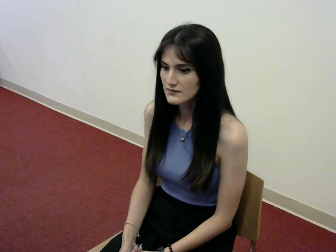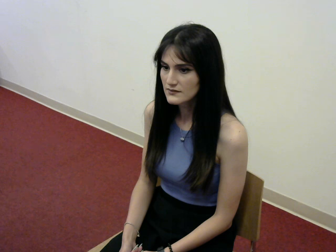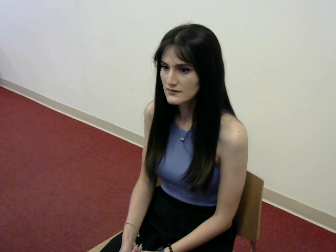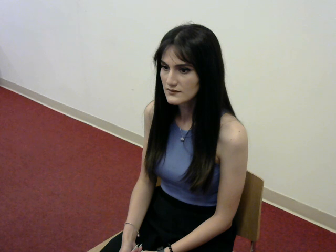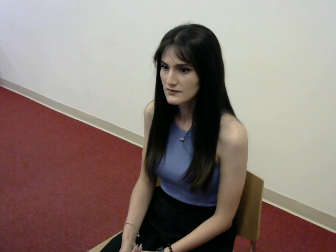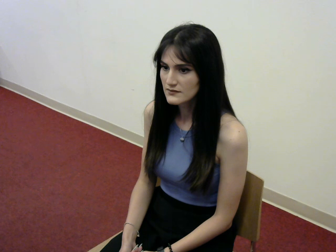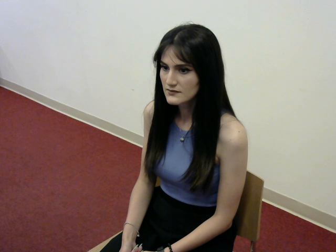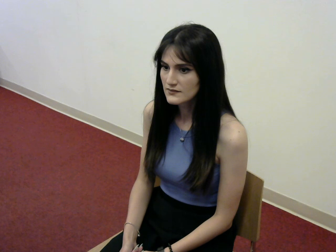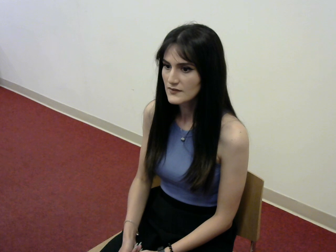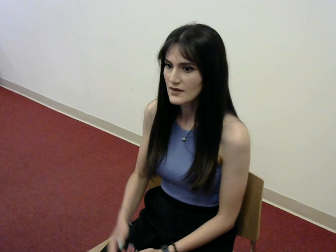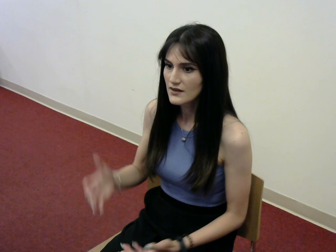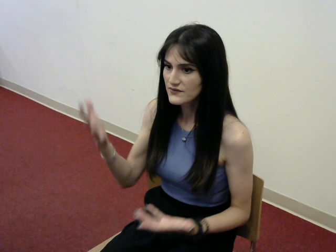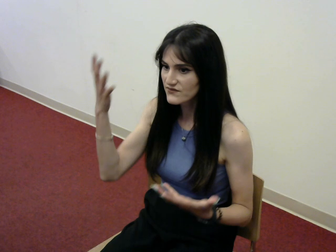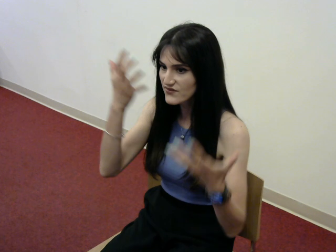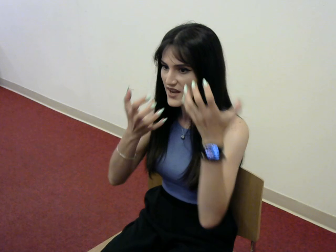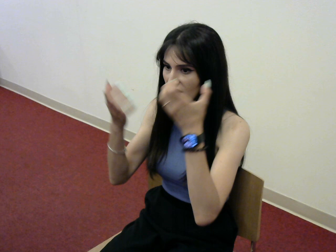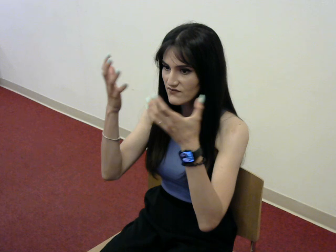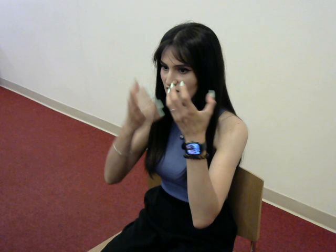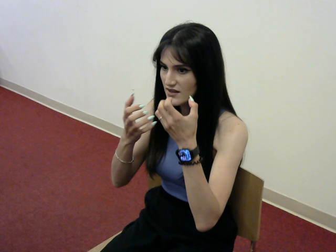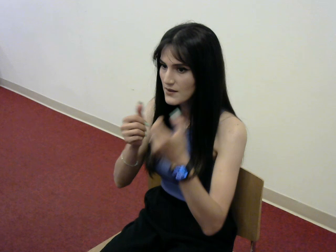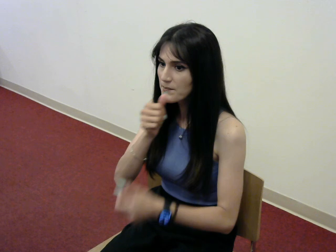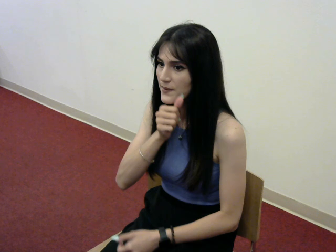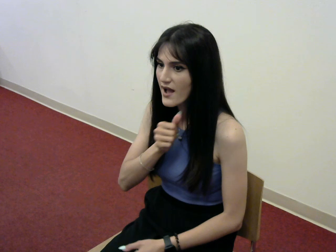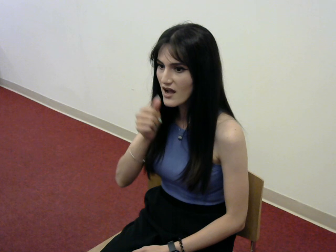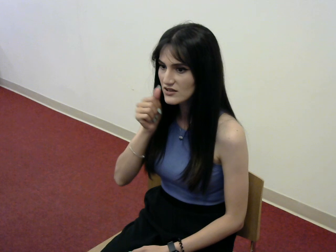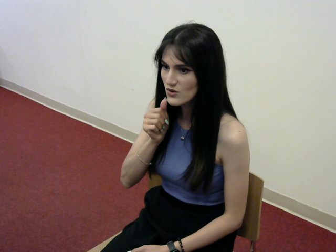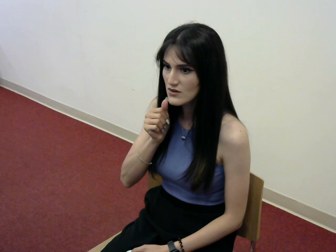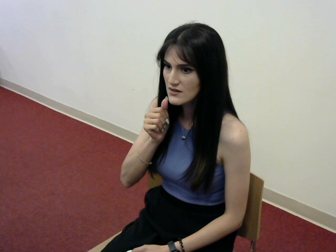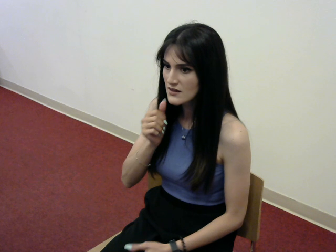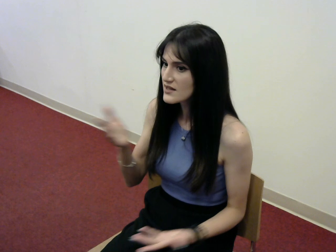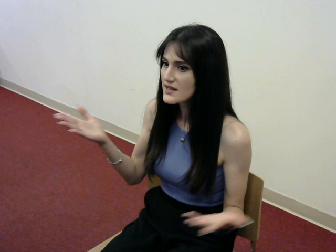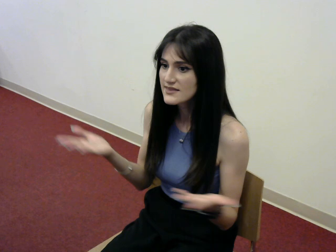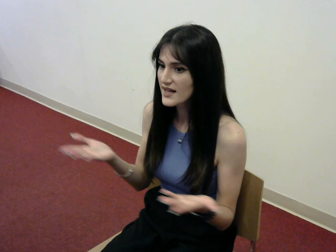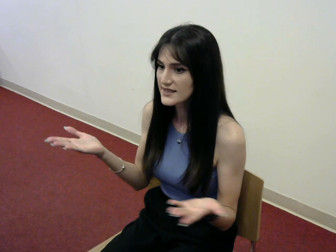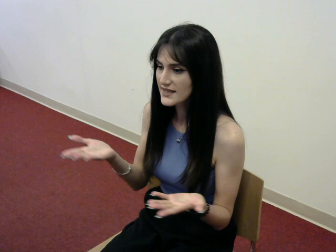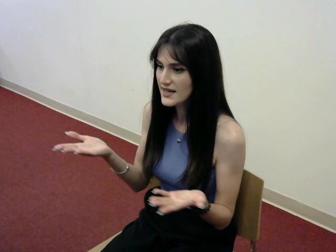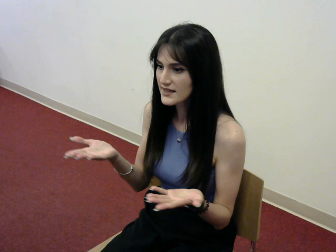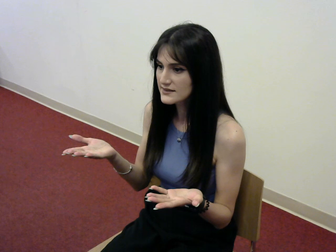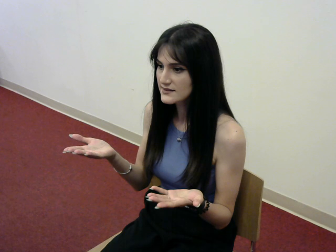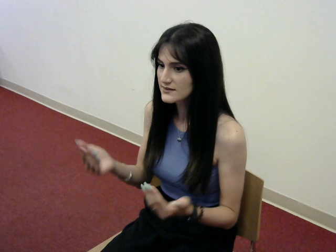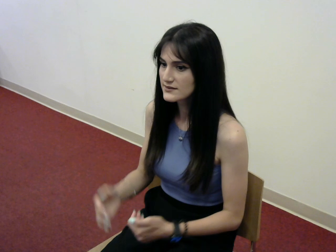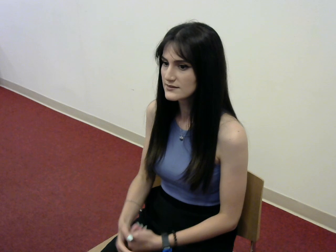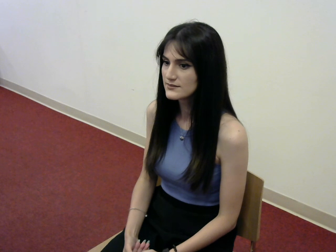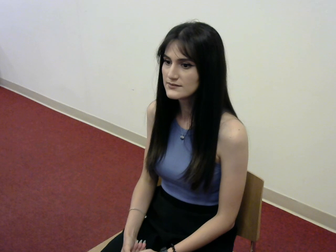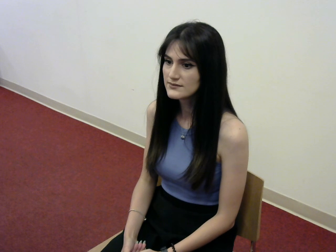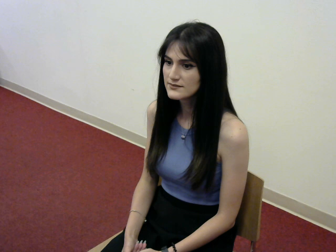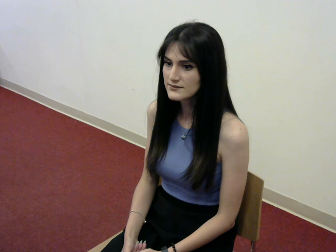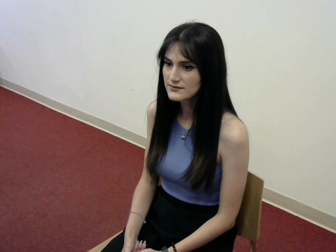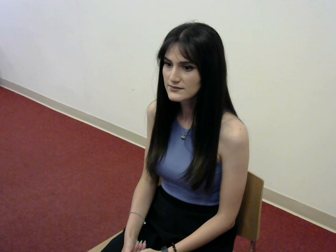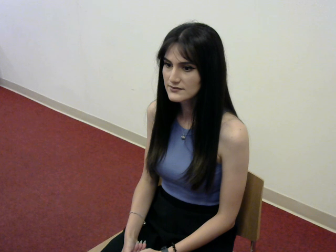WiFi-ın parolu nədir?